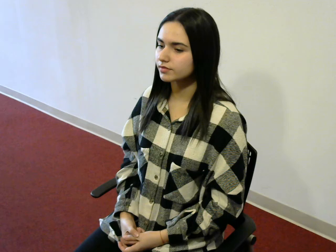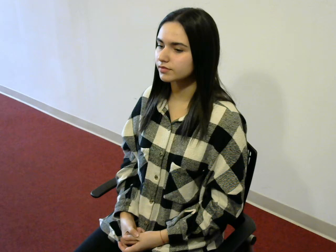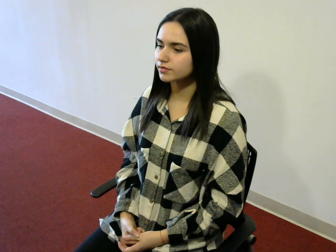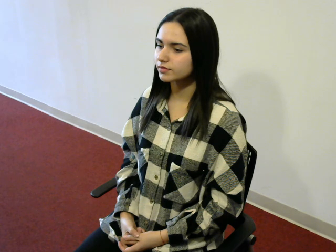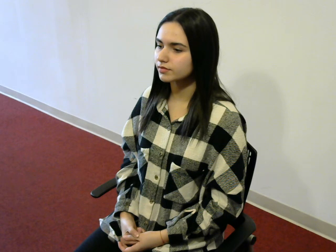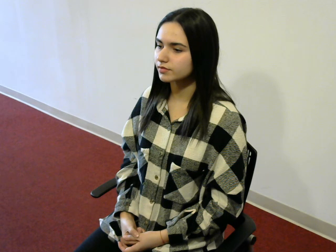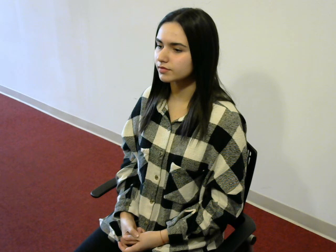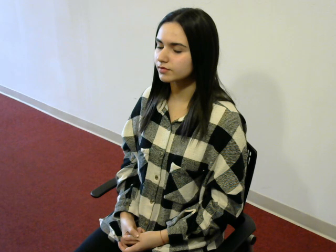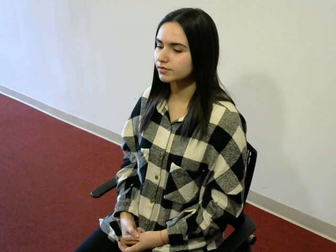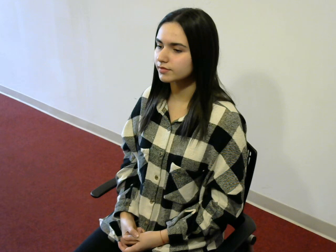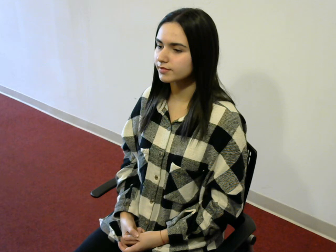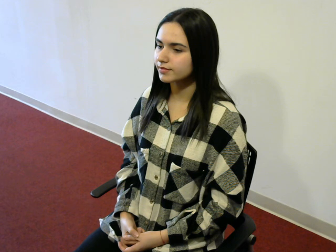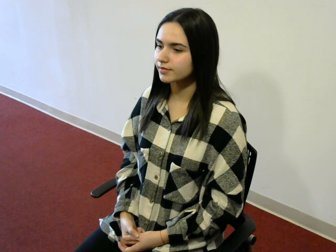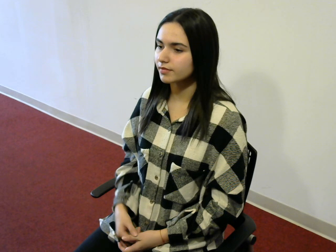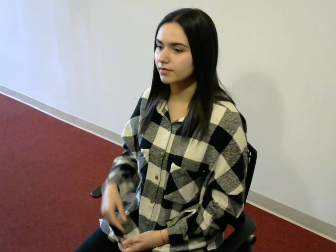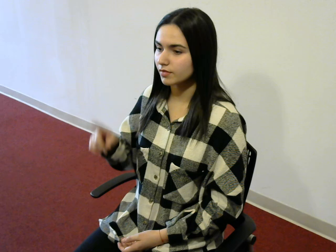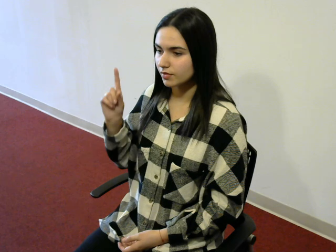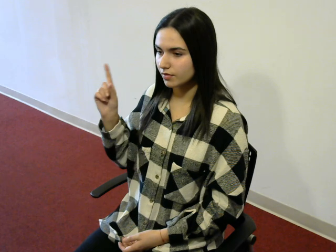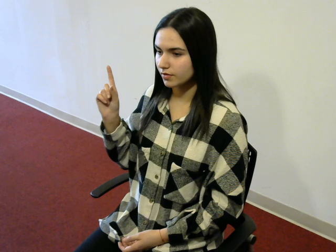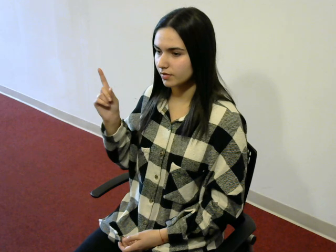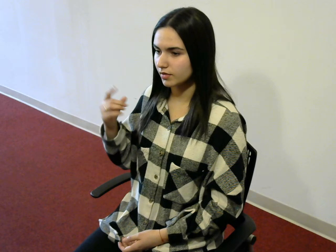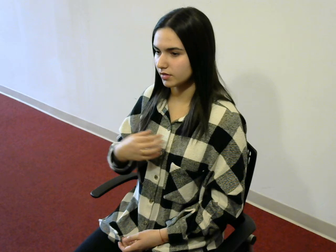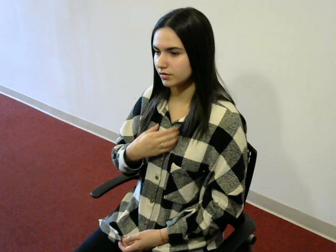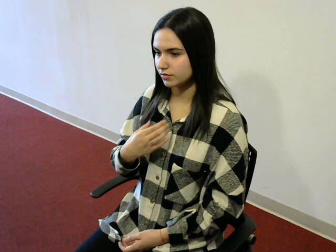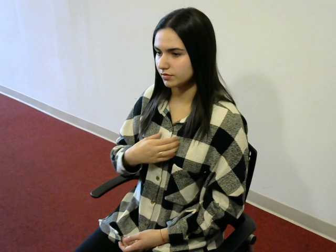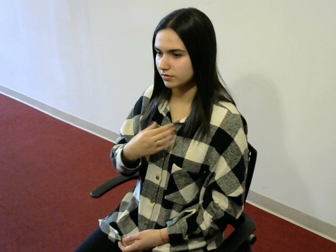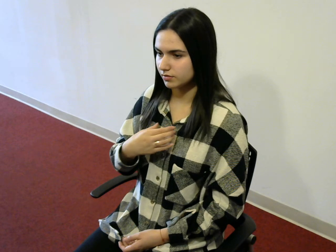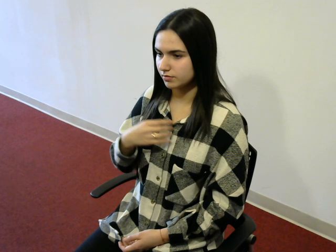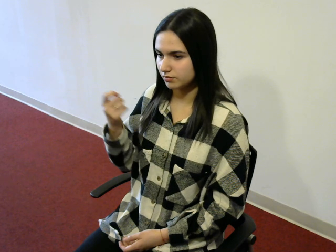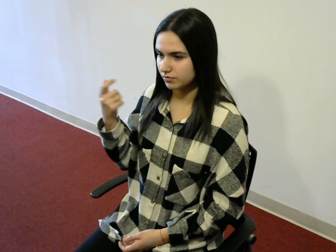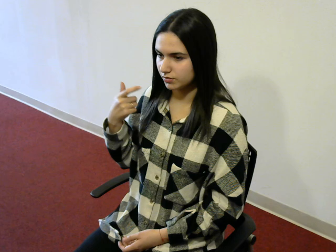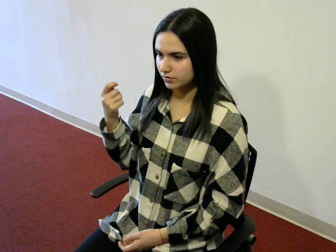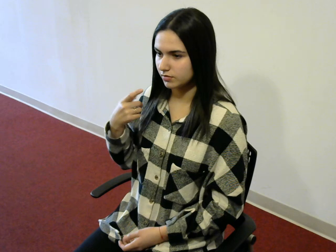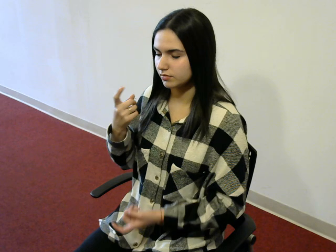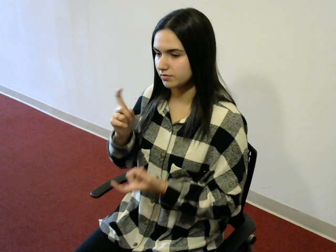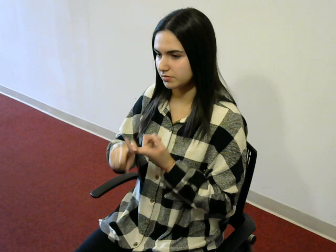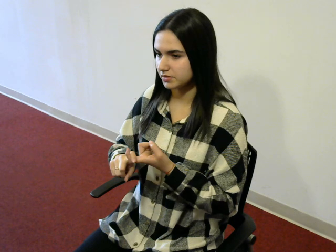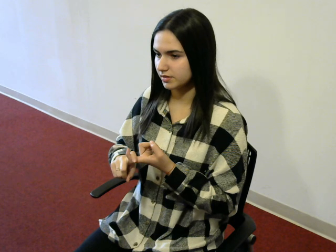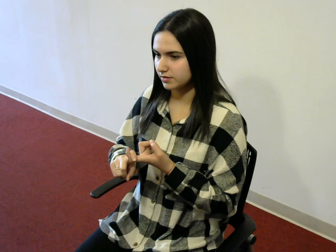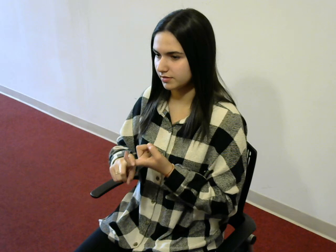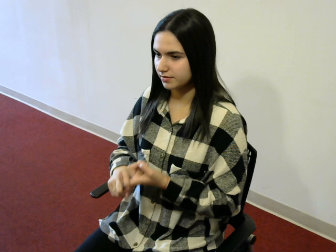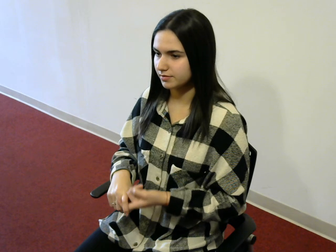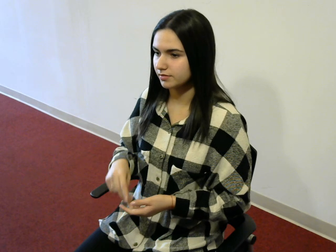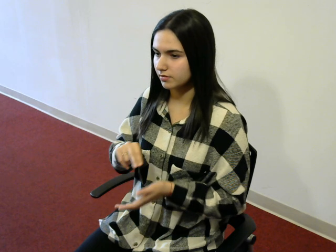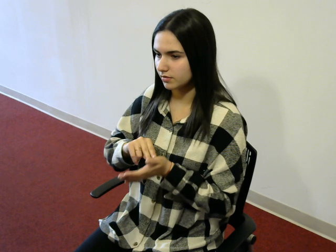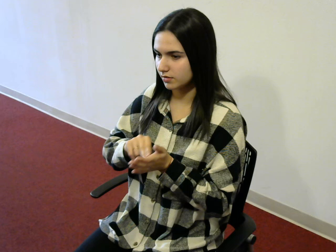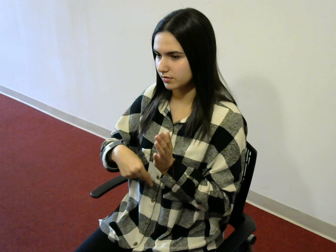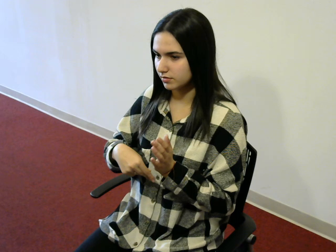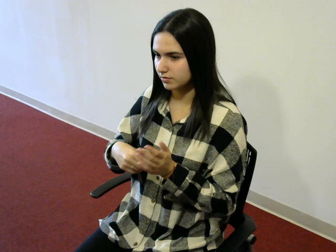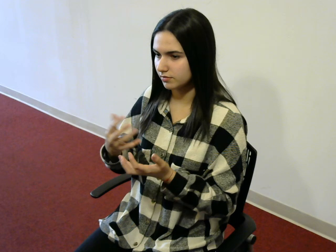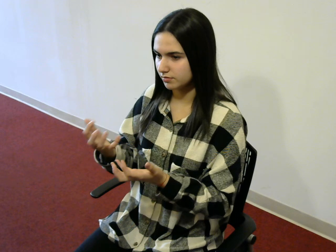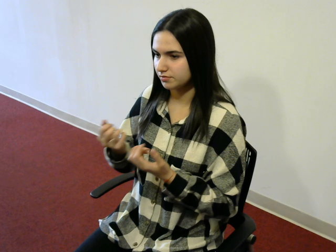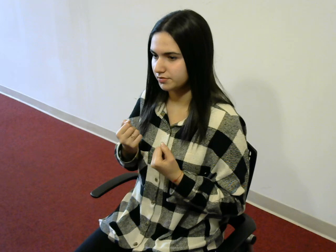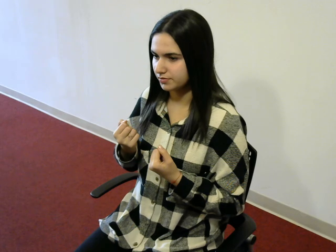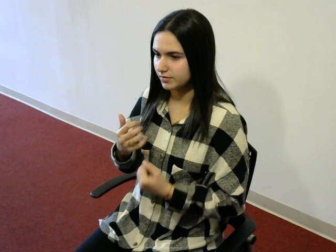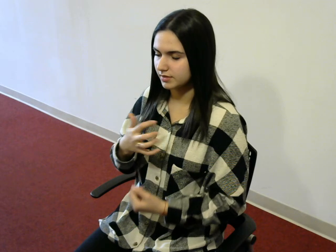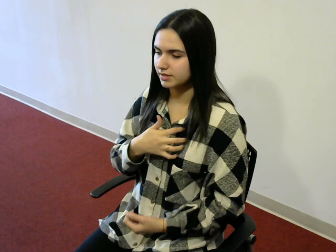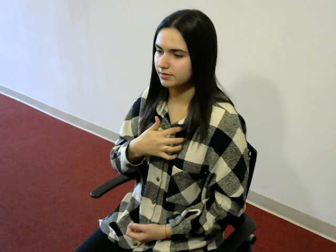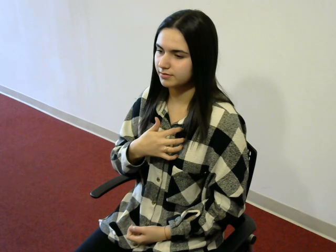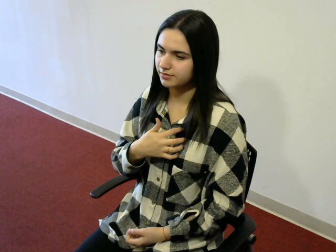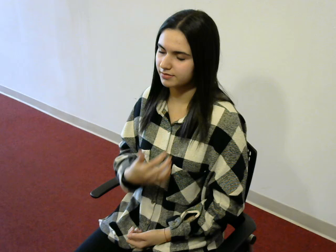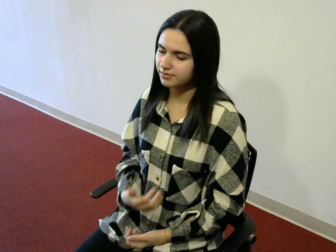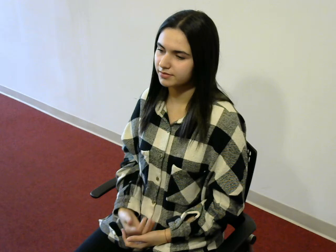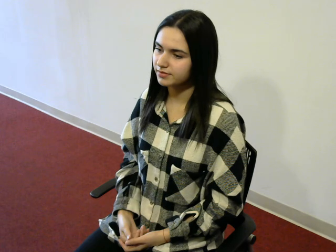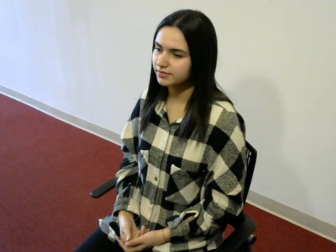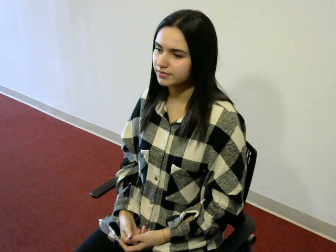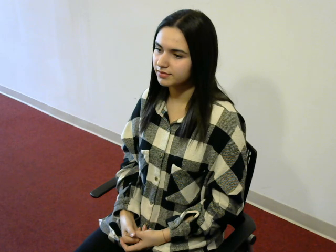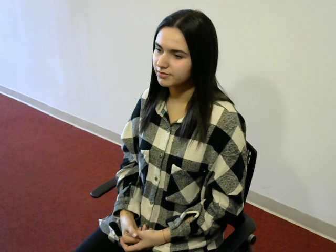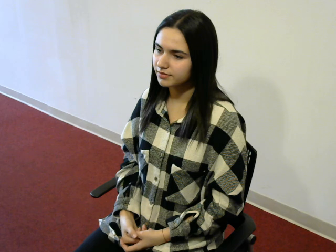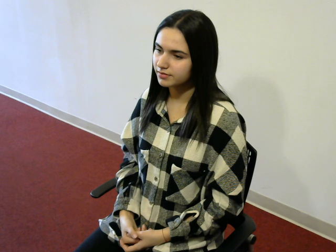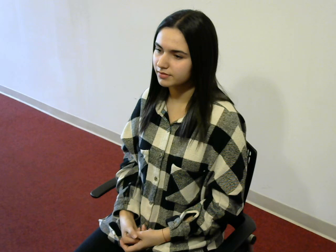O sosial müavinət ilə bağlı arayış almaq istəyir